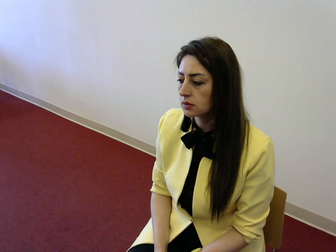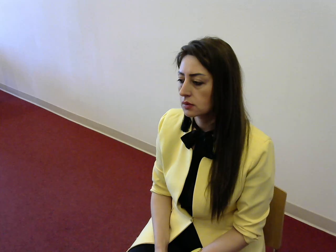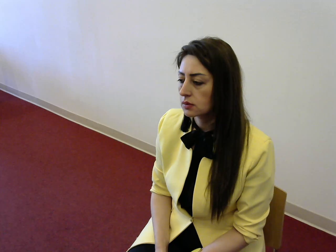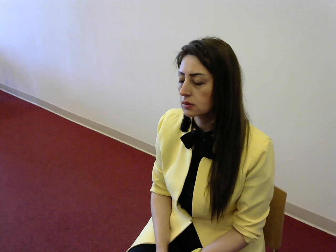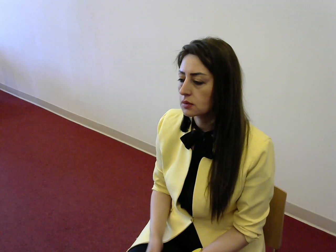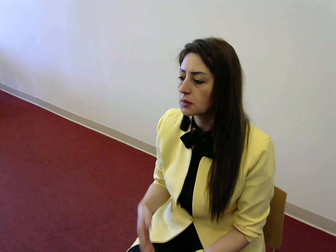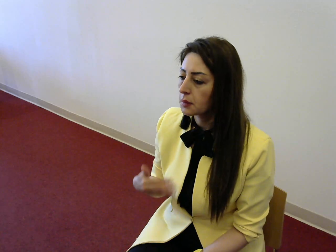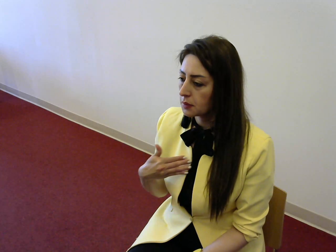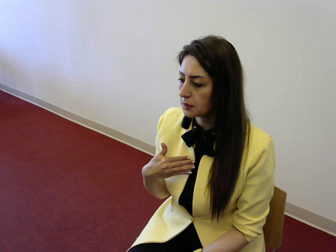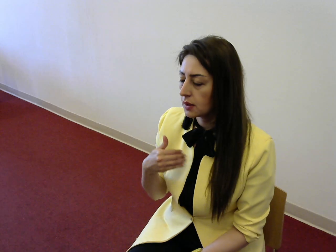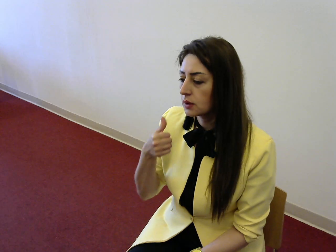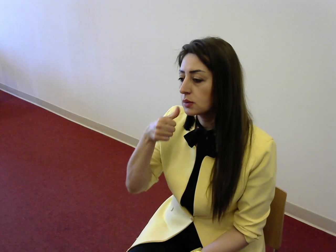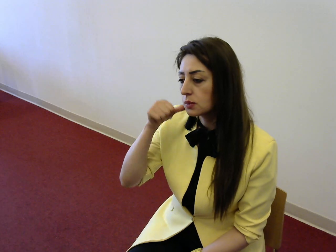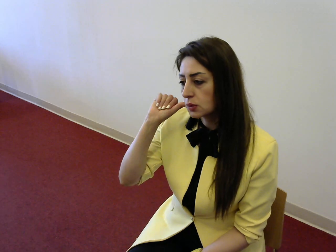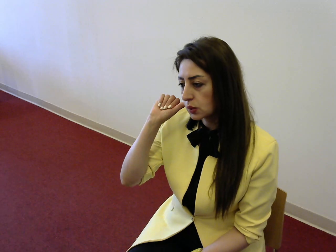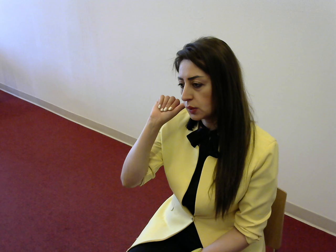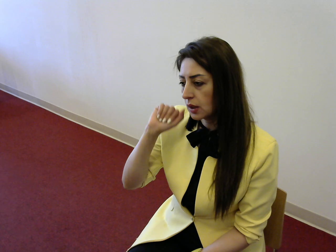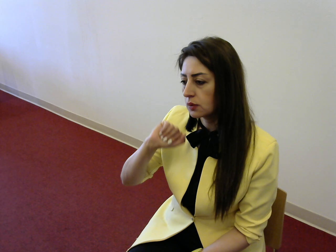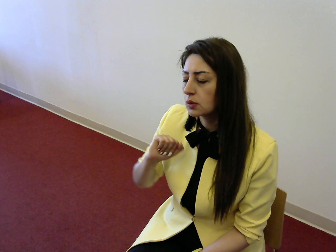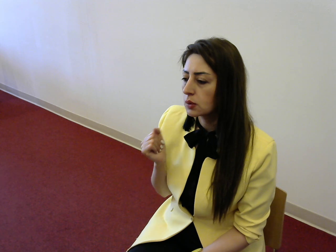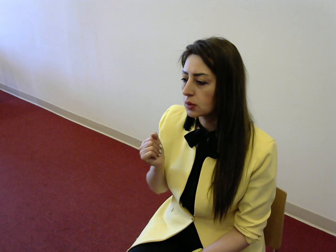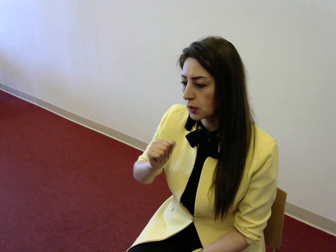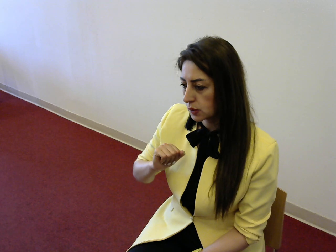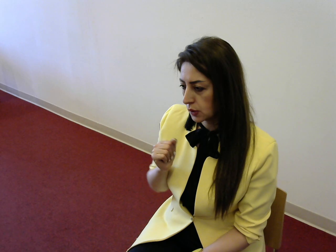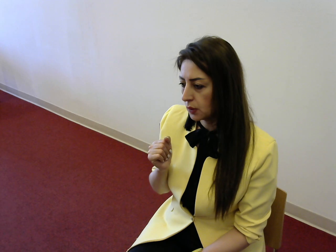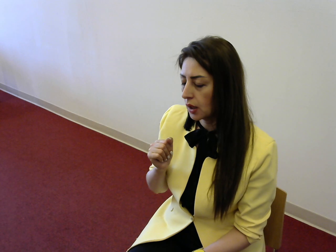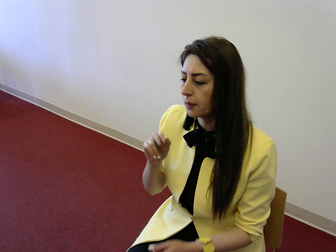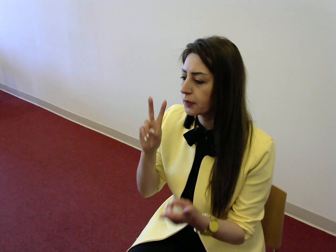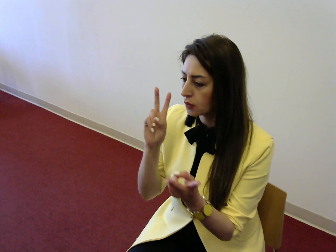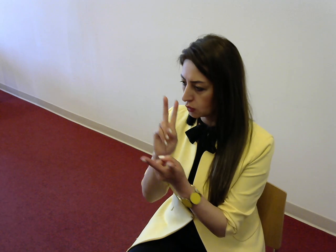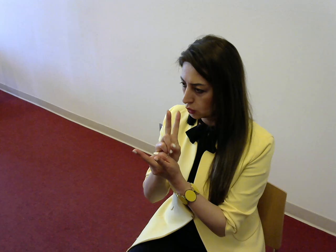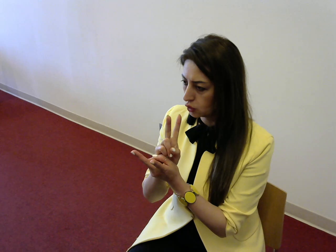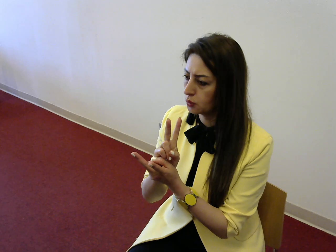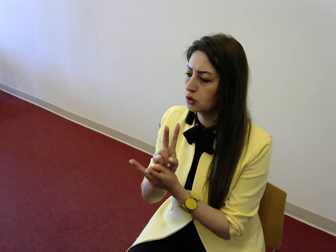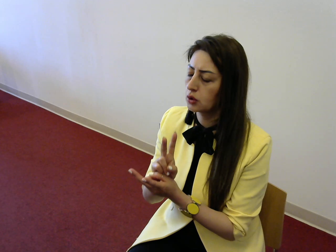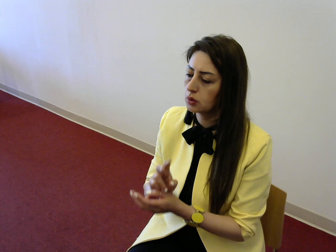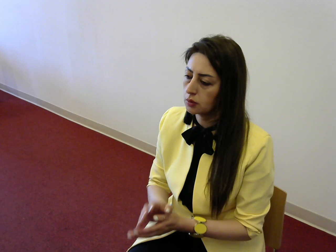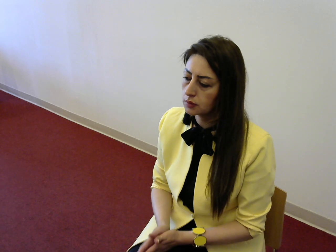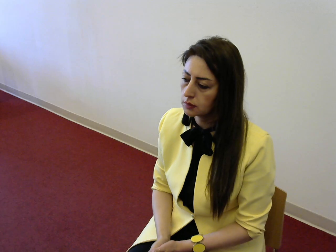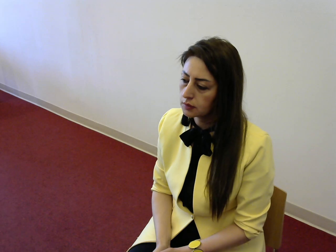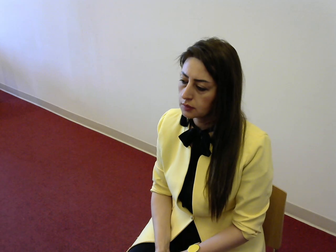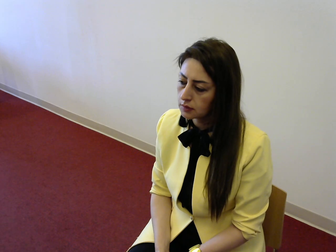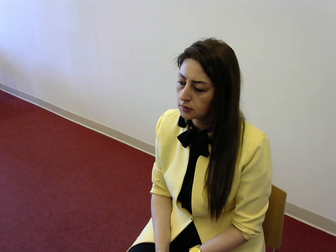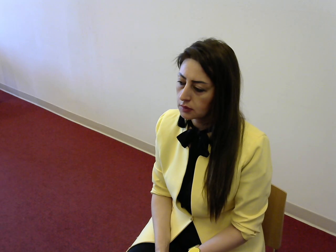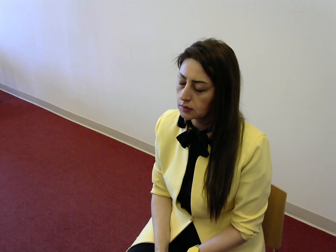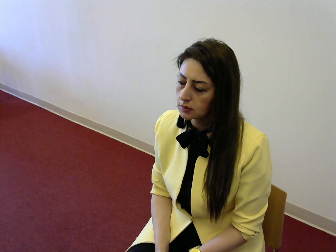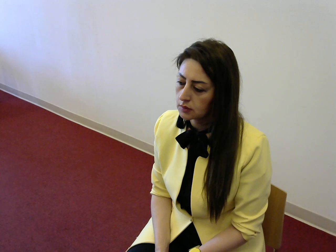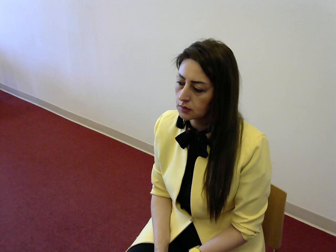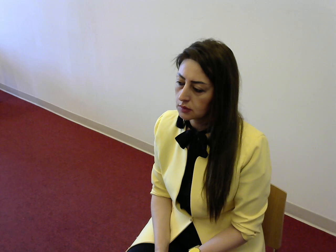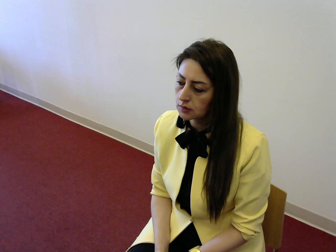Mən dünən dostlarımla görüşmüşdüm